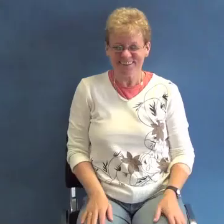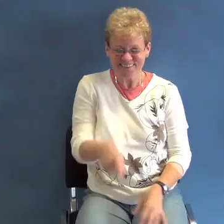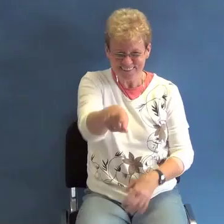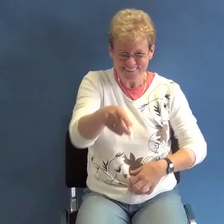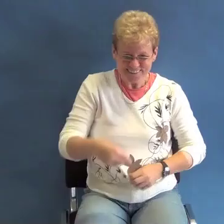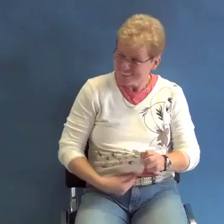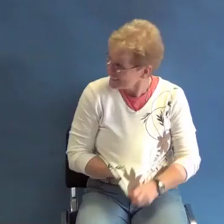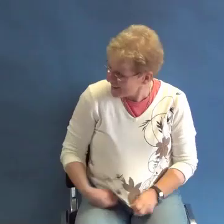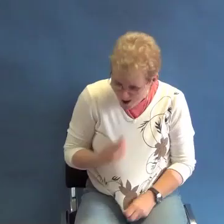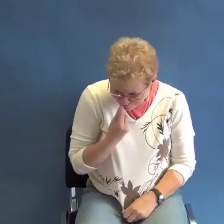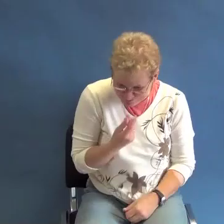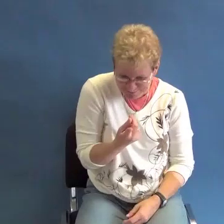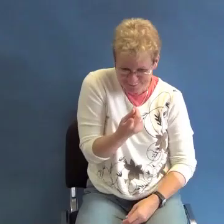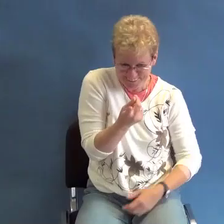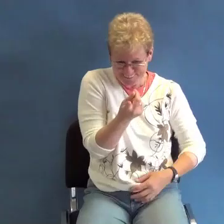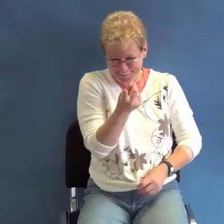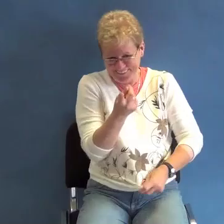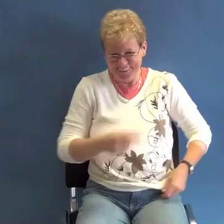Ty chowasz jedzenie pod bluzką.